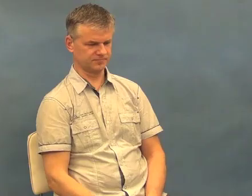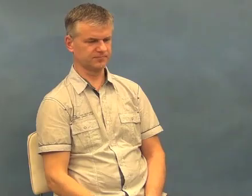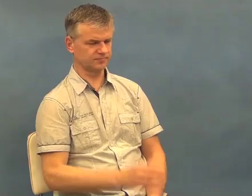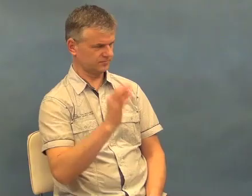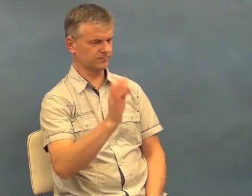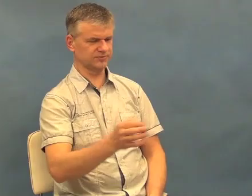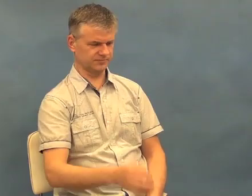Dobrze.